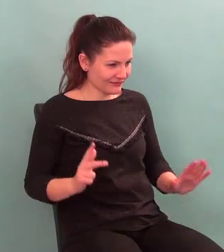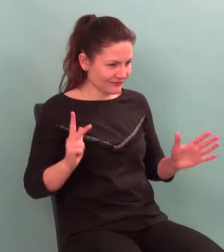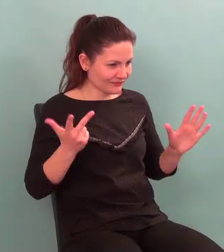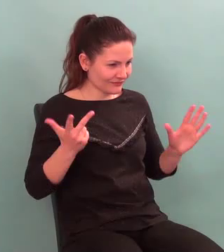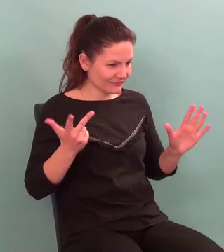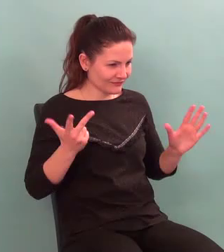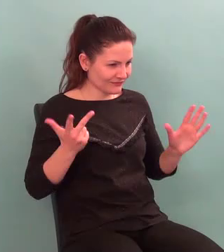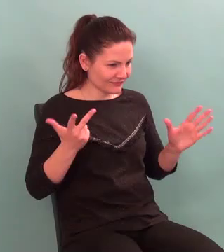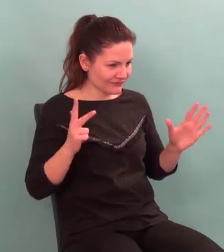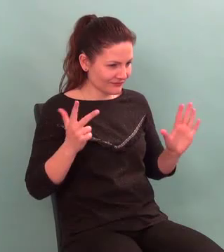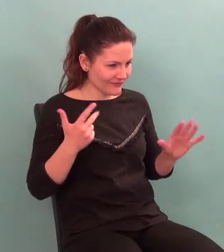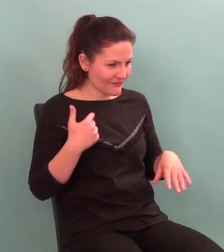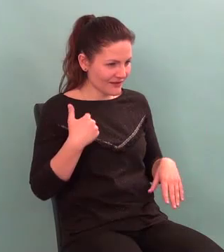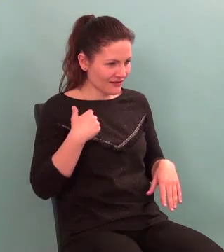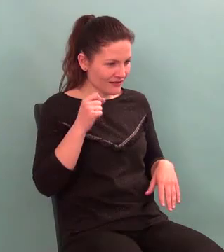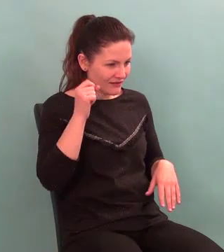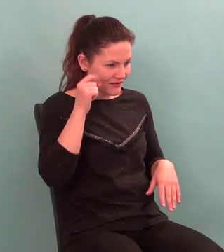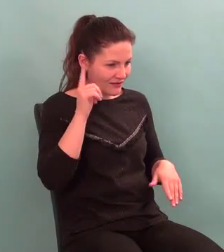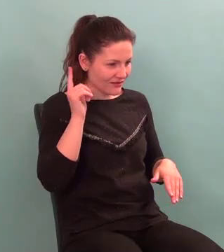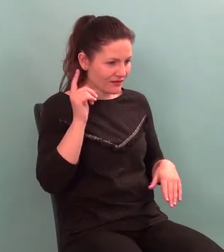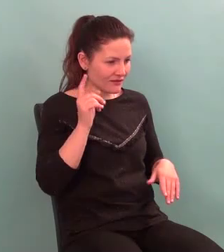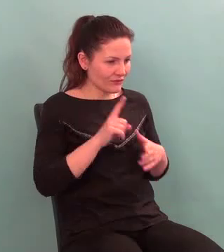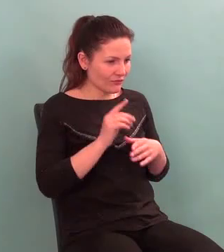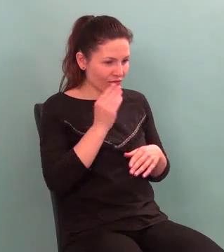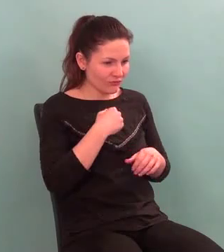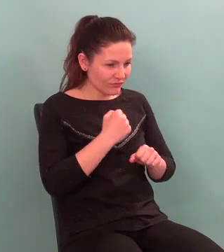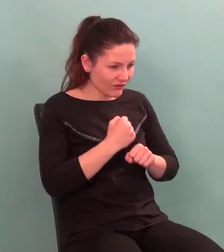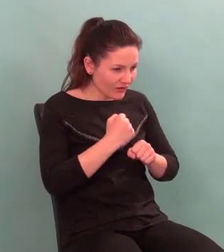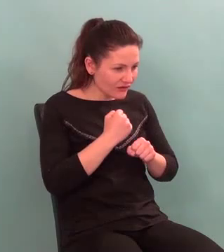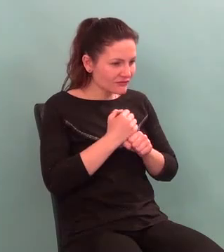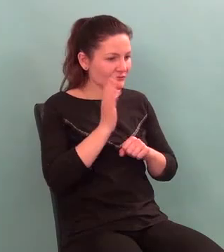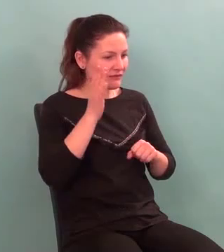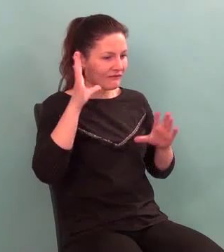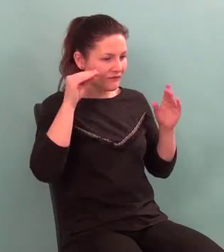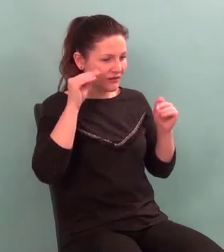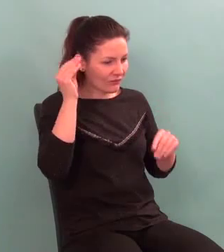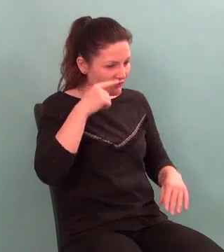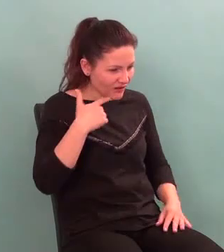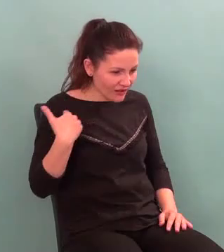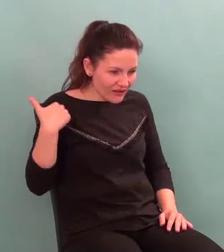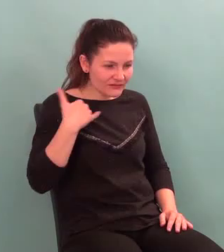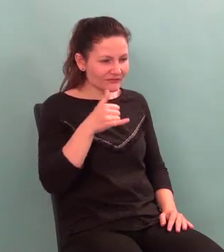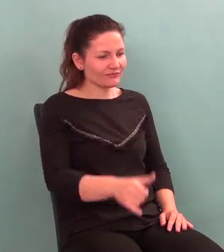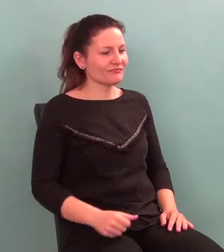Ósmego pracuję rano, potem wieczorem uczę się języka angielskiego.